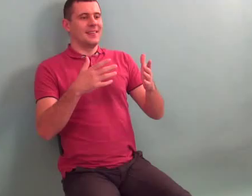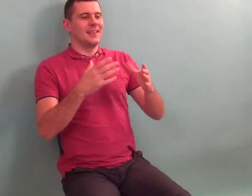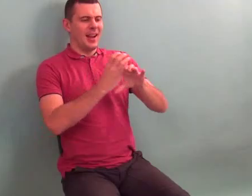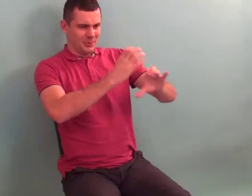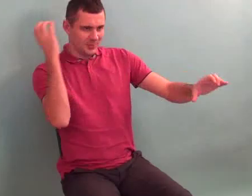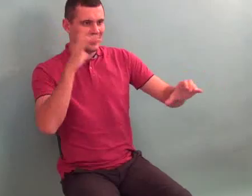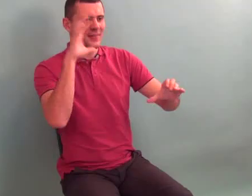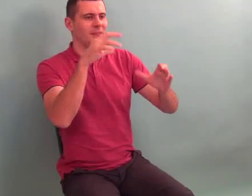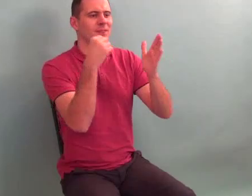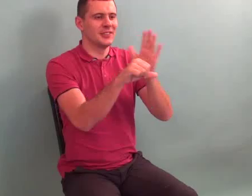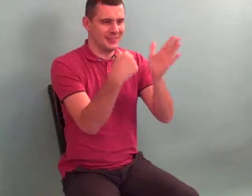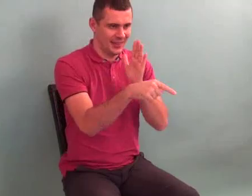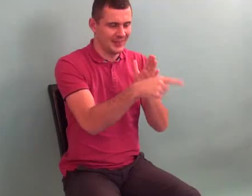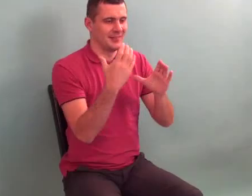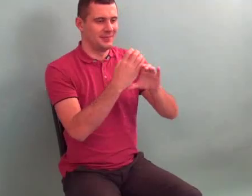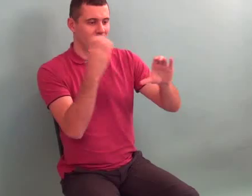Wycieczka jedzie autobusem.